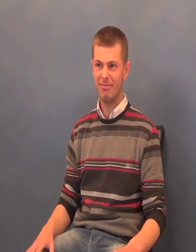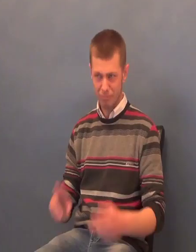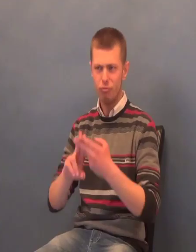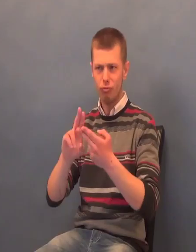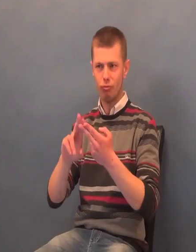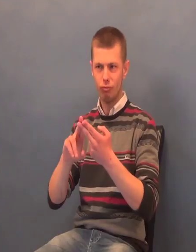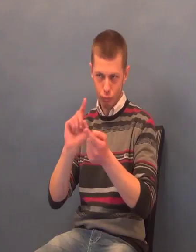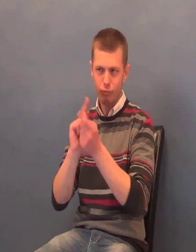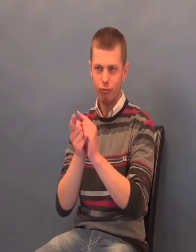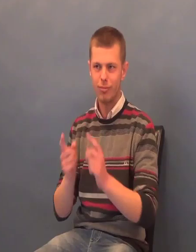Umówić się na spotkanie.